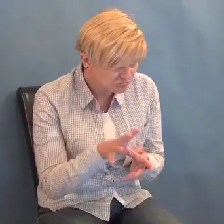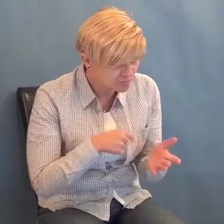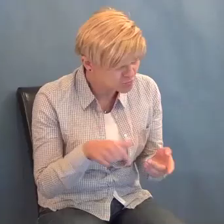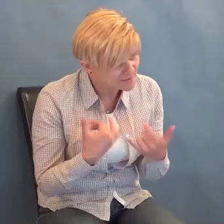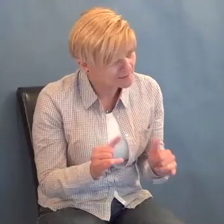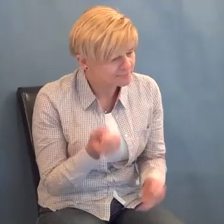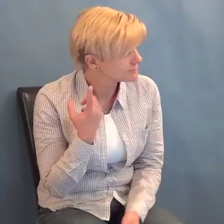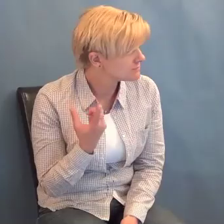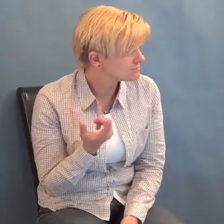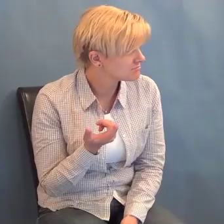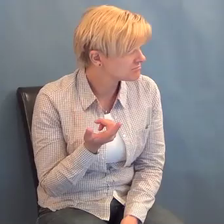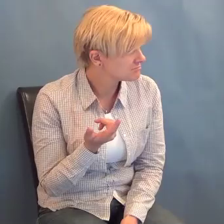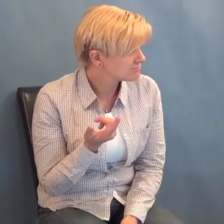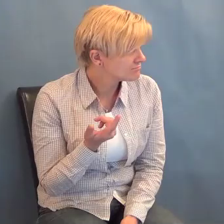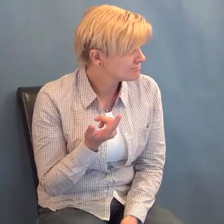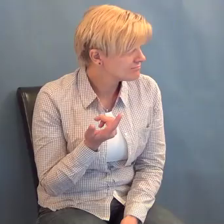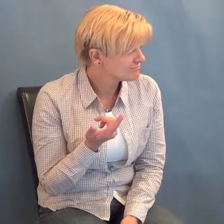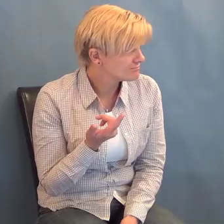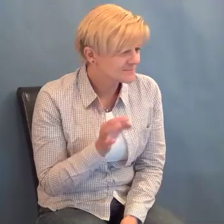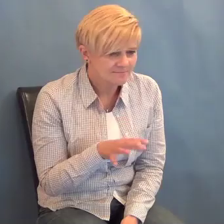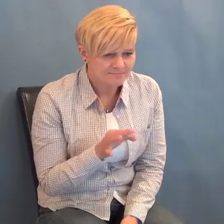Czy na tej podstawie musi być czy możemy wymyślić coś innego?